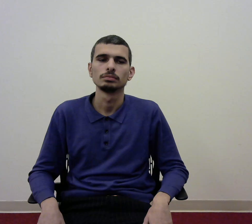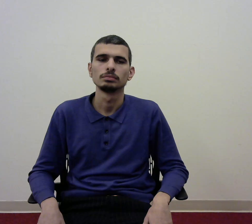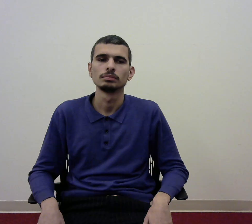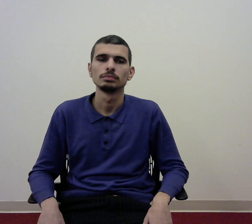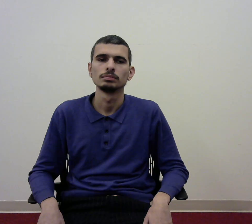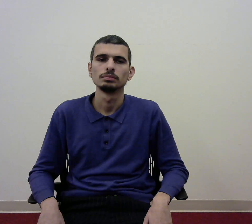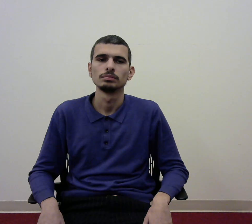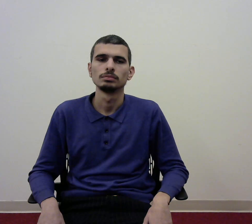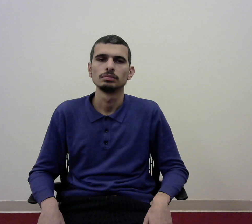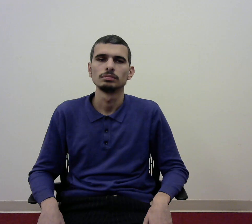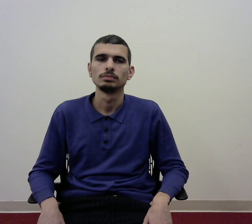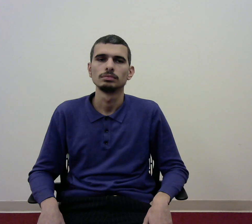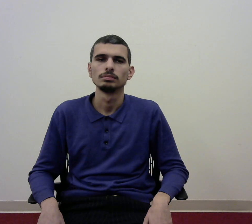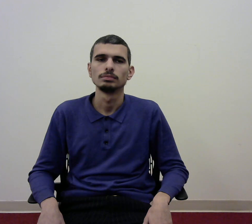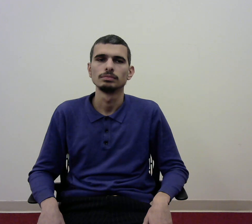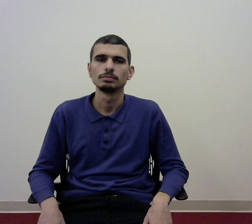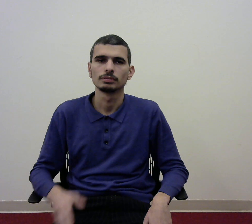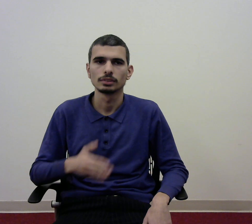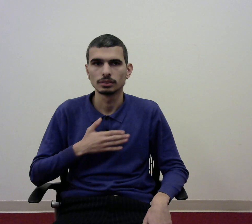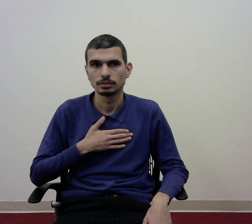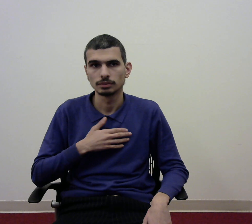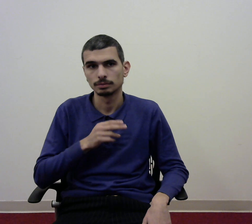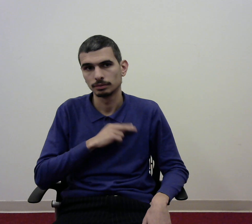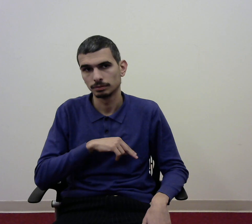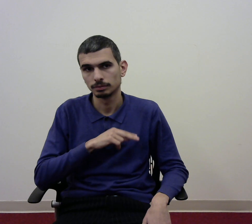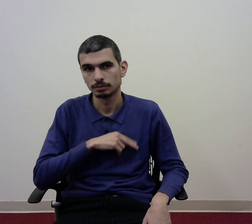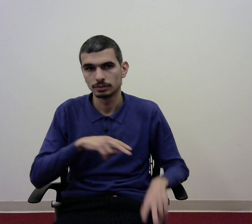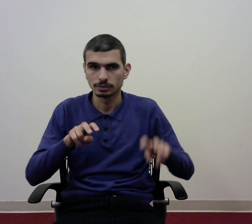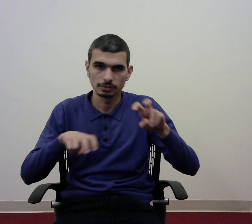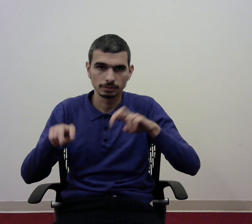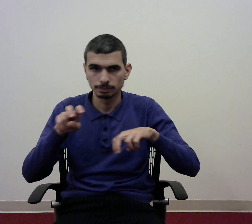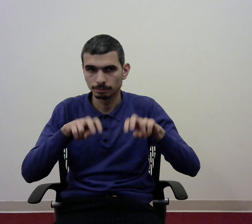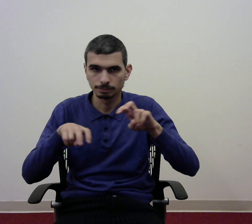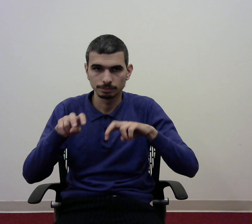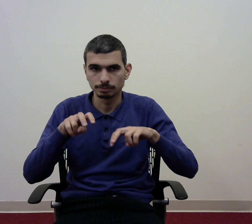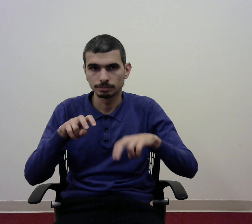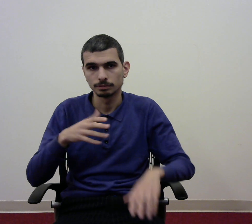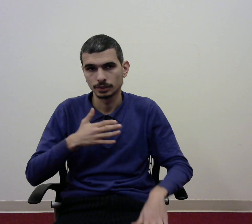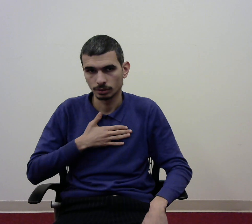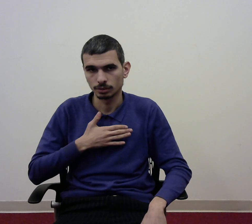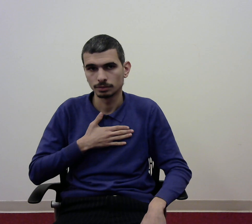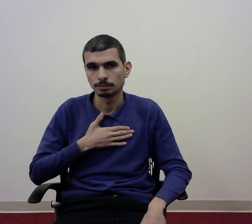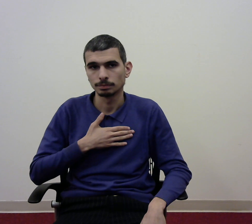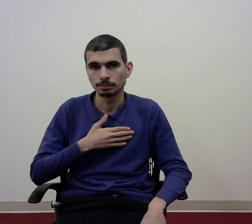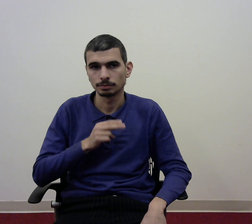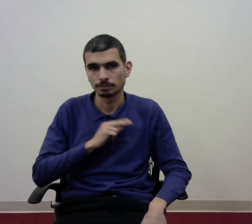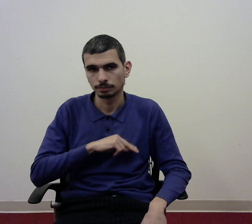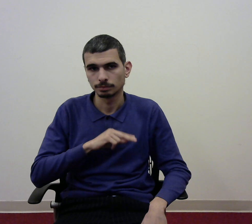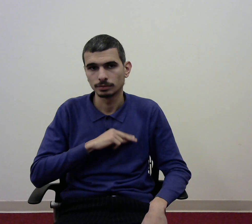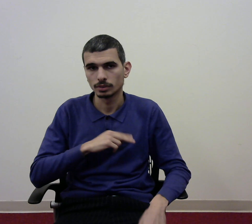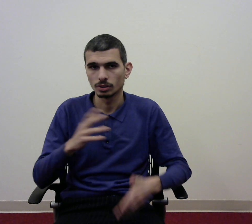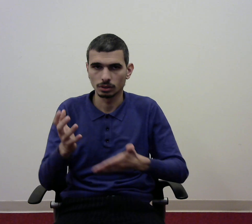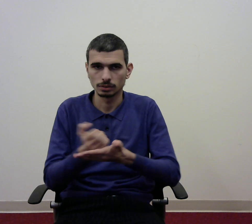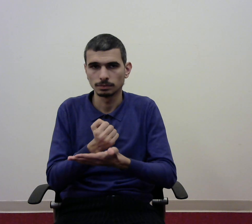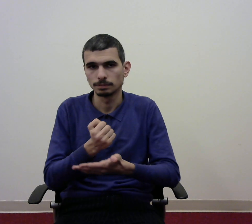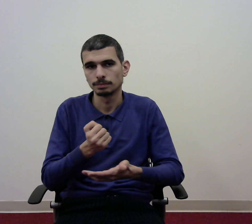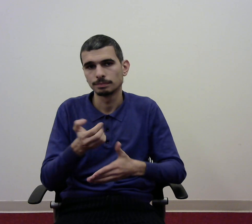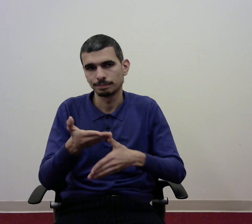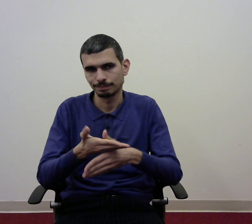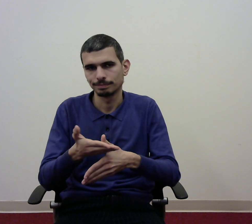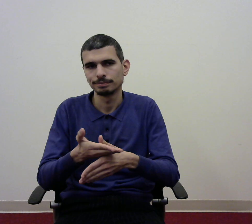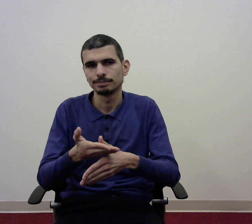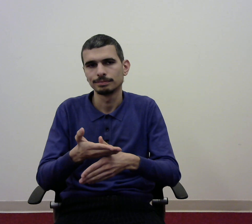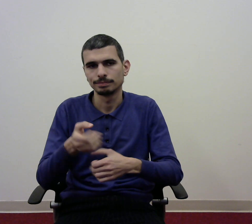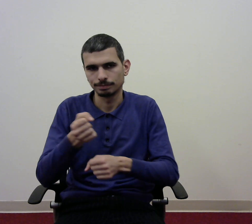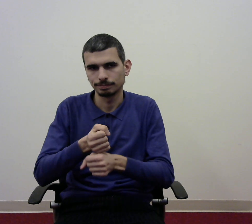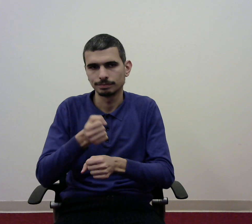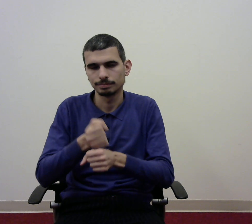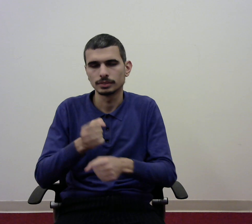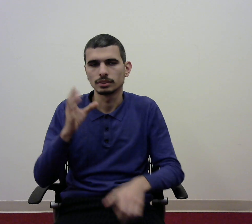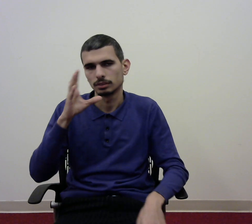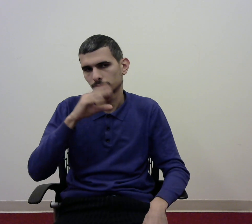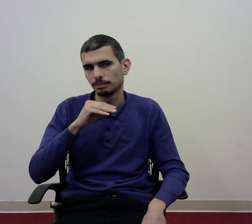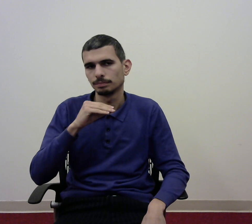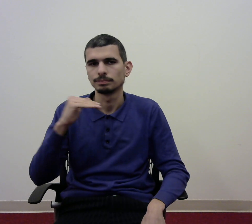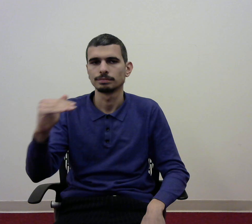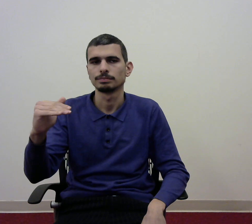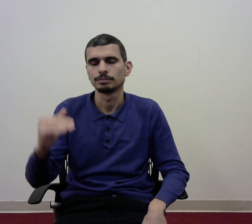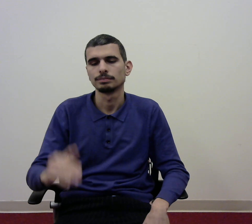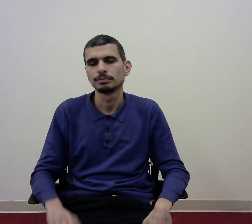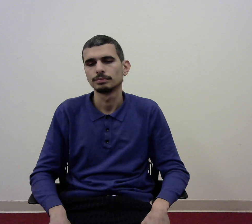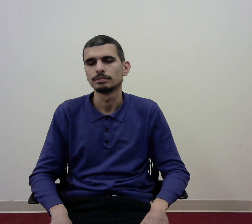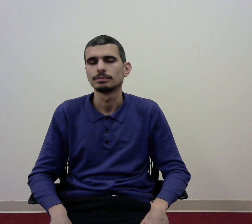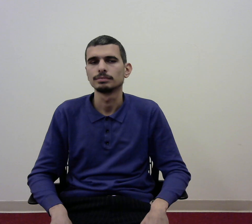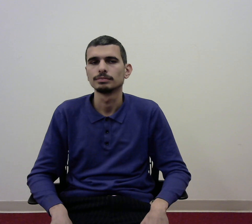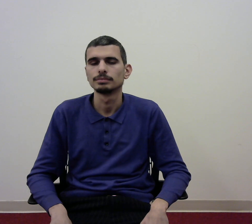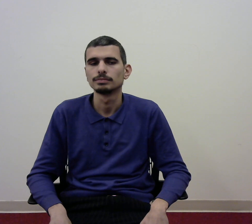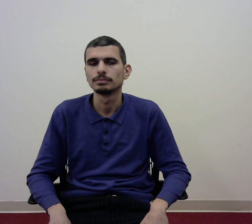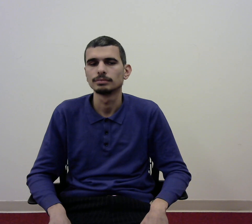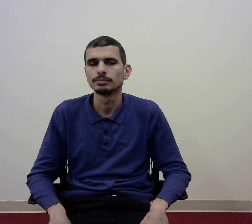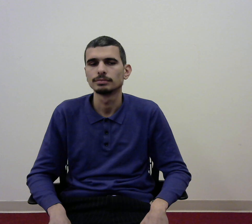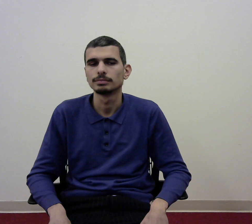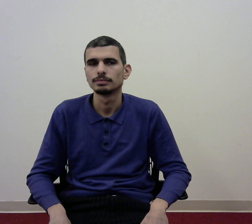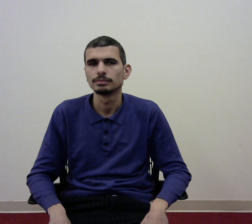Mən iş axtarıram, mənə iş tapmaqda kömək edə bilərsinizmi?